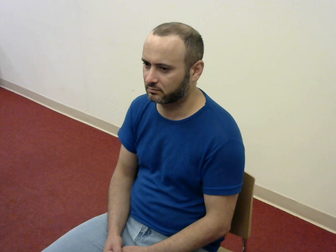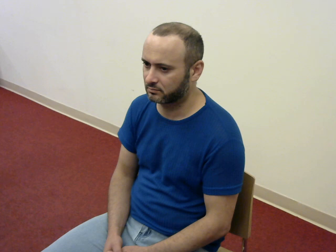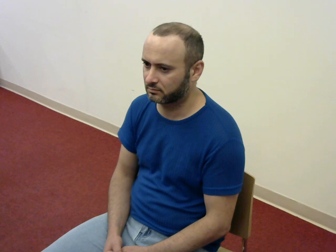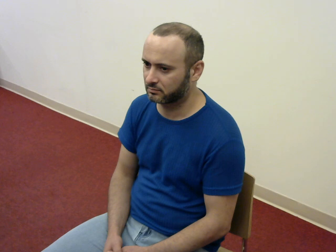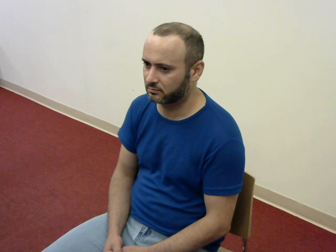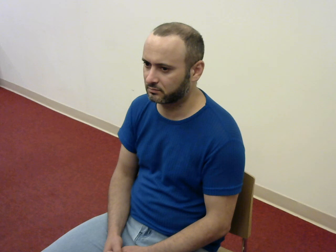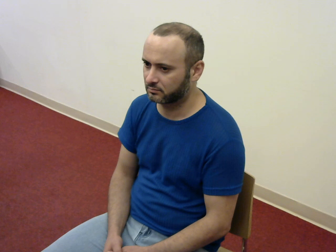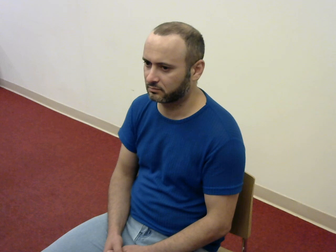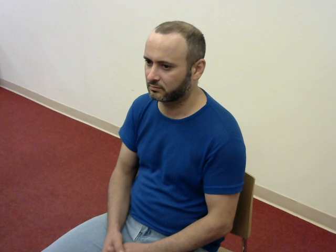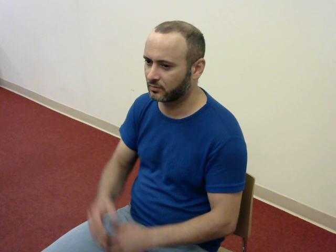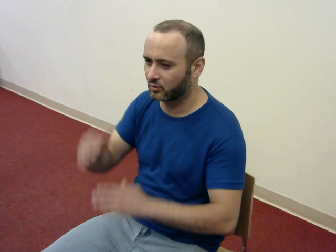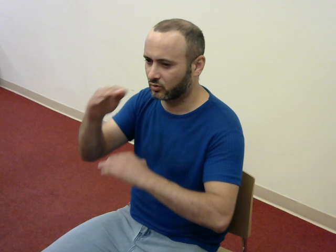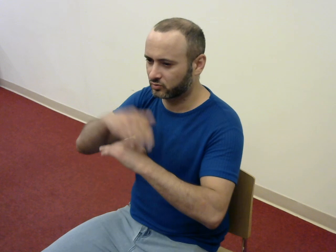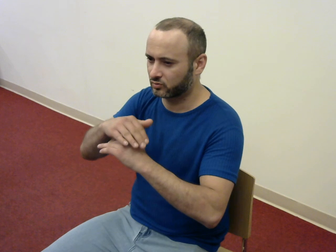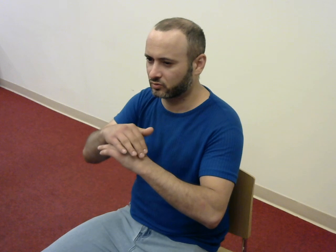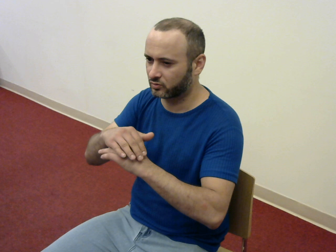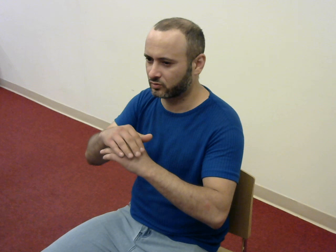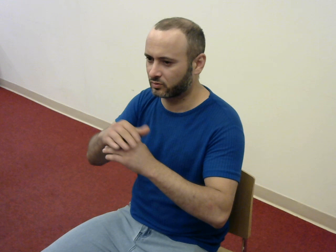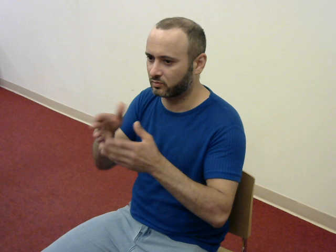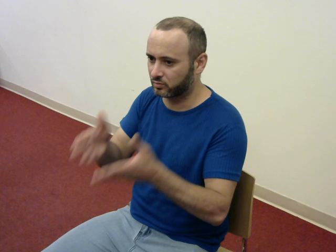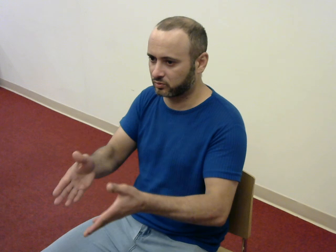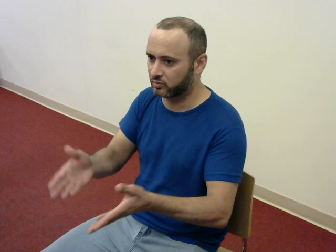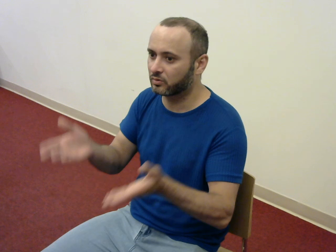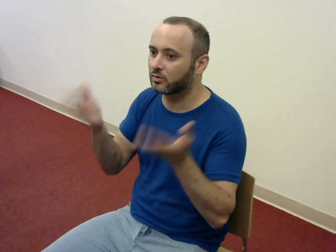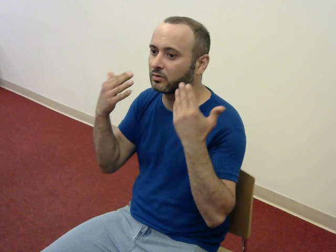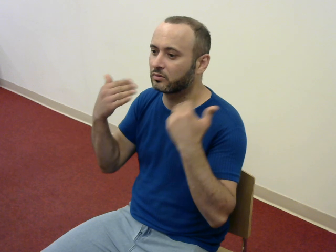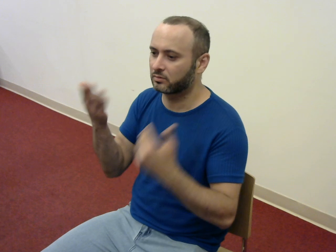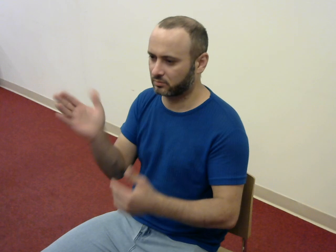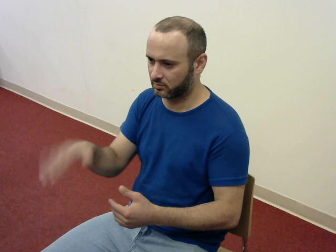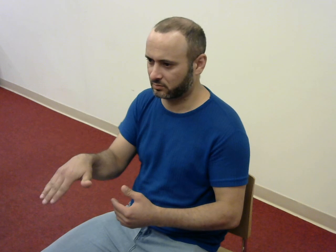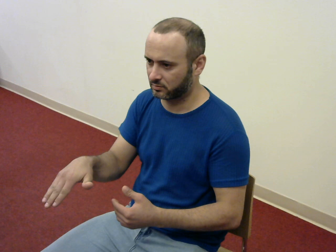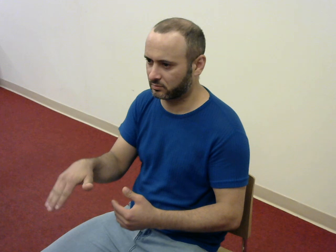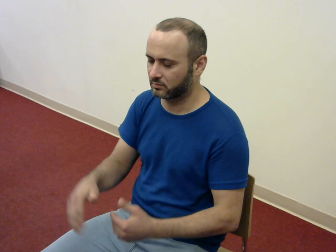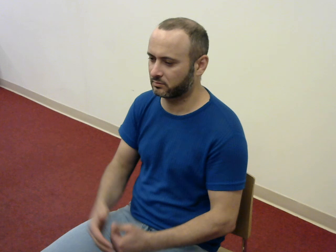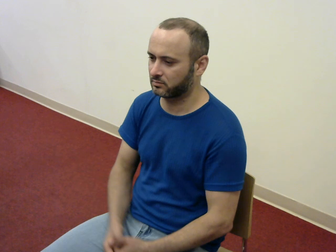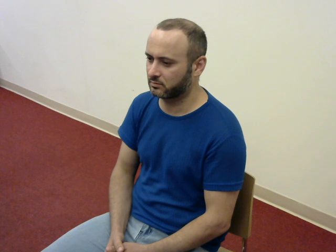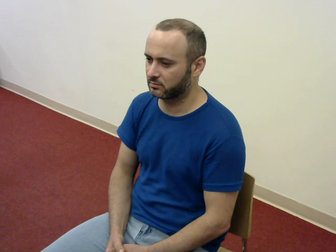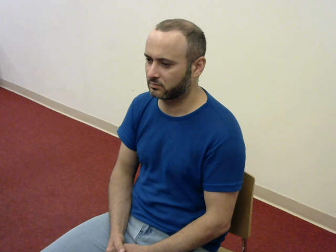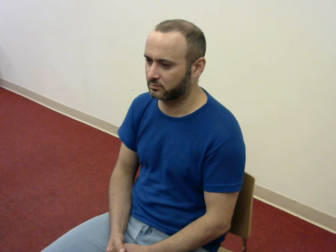Axşamlar bura sərin olur